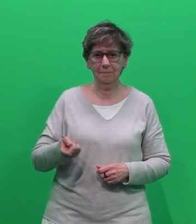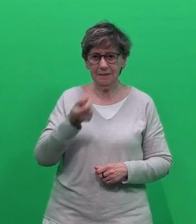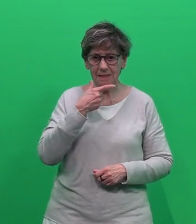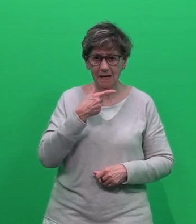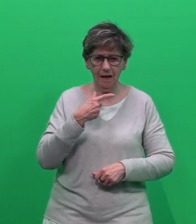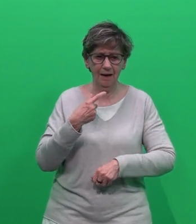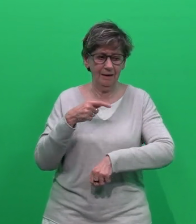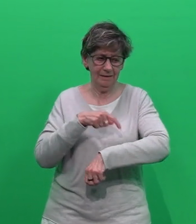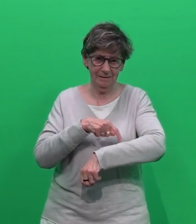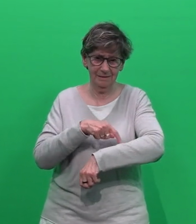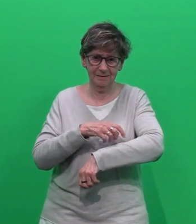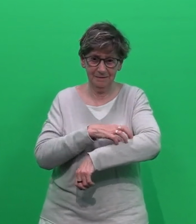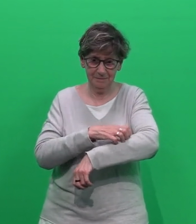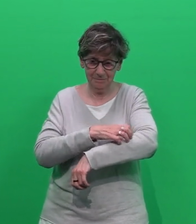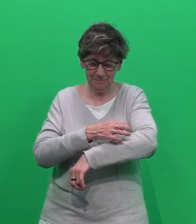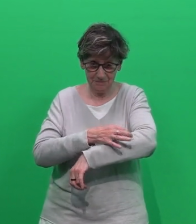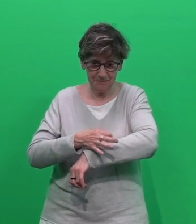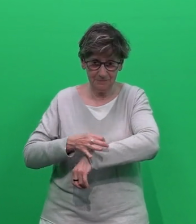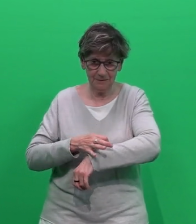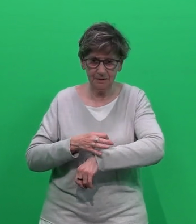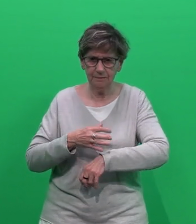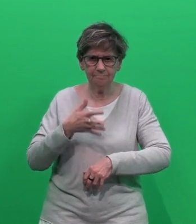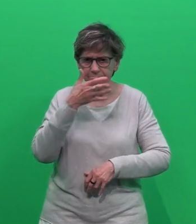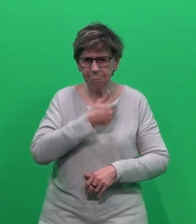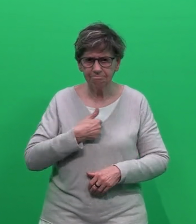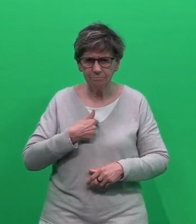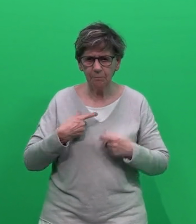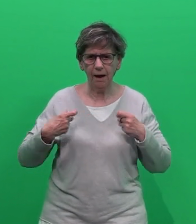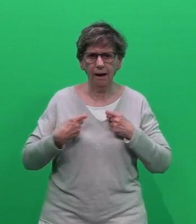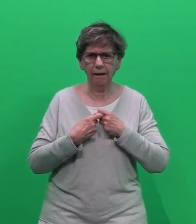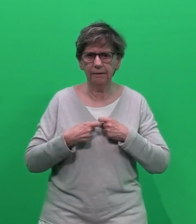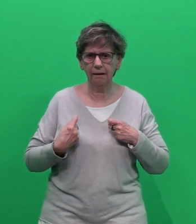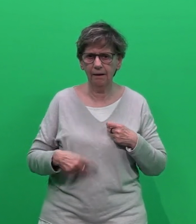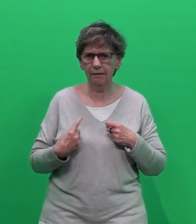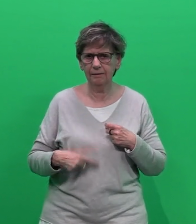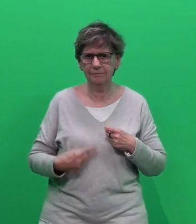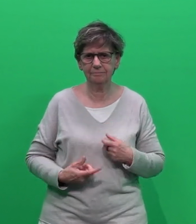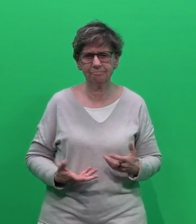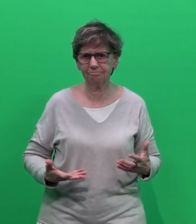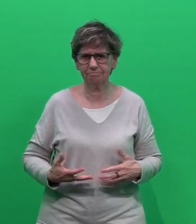No em puc prendre la pastilla per la picor i les taques del braç perquè tinc al·lèrgia, què hi farem.